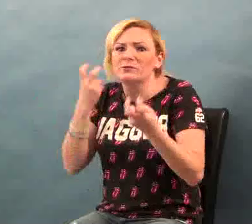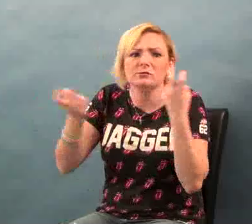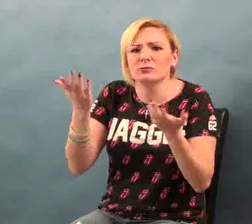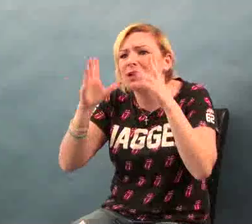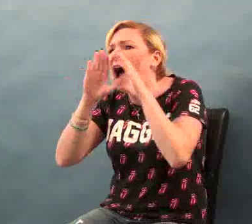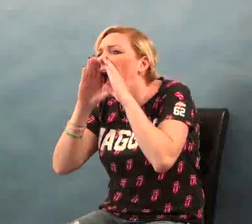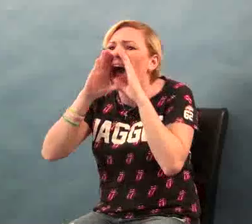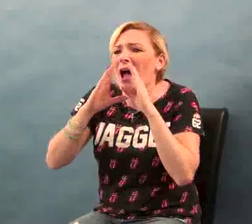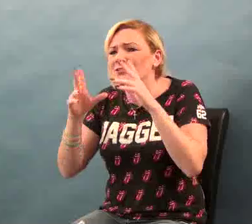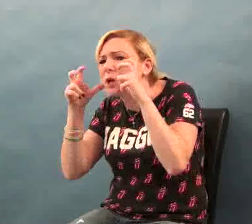Chłopiec wołał żabę.